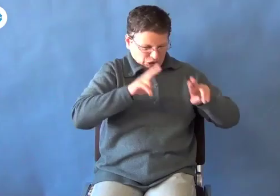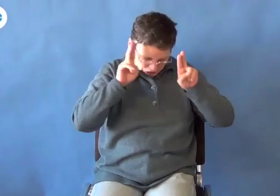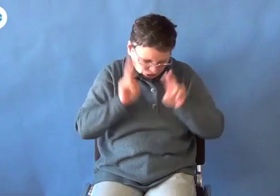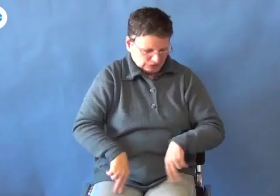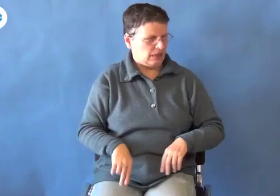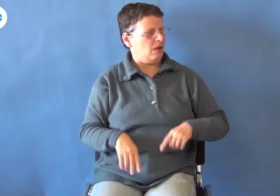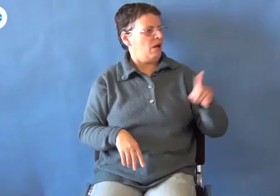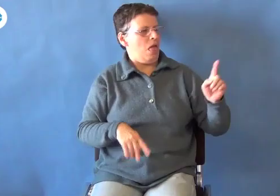Mówili, żeby został.